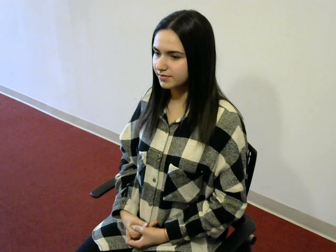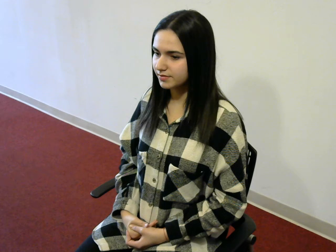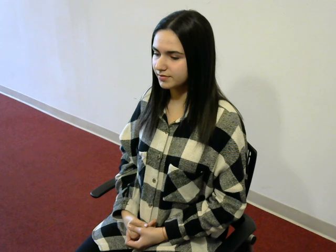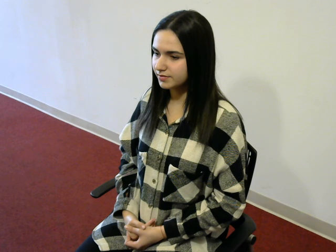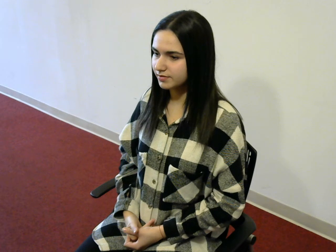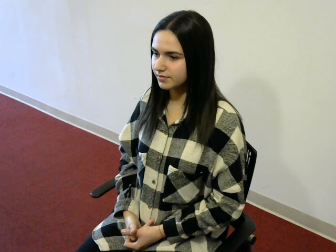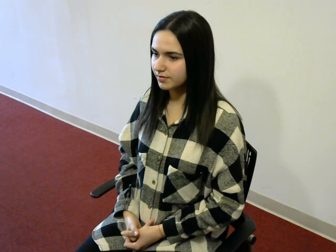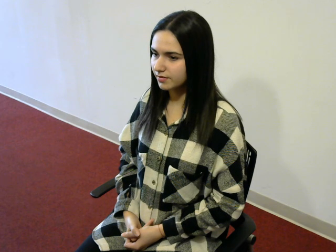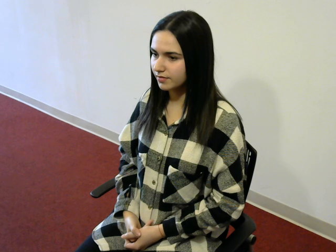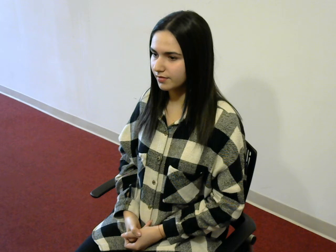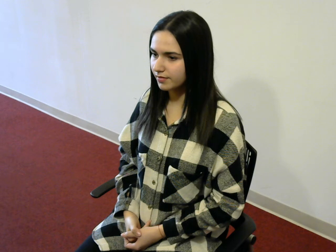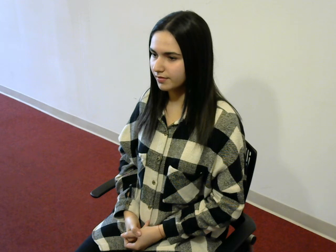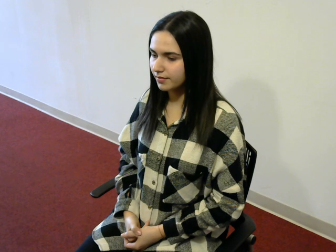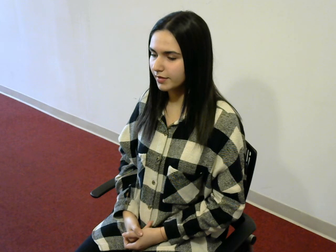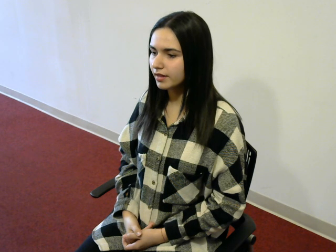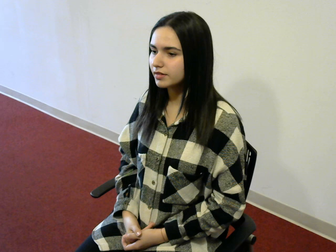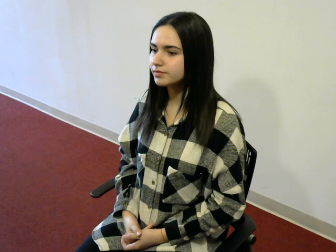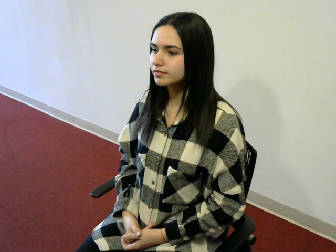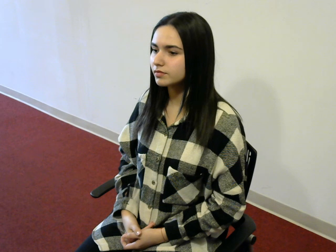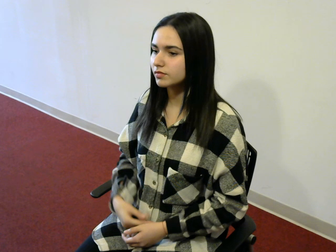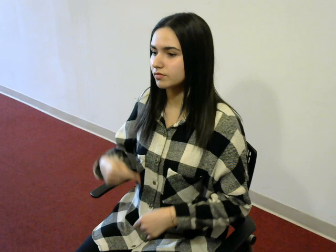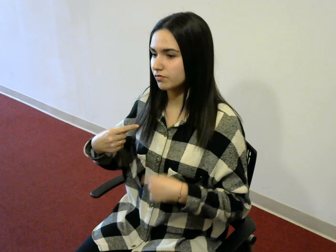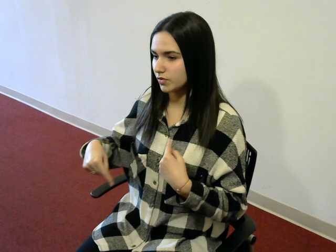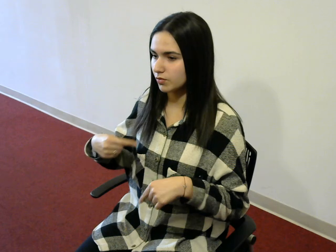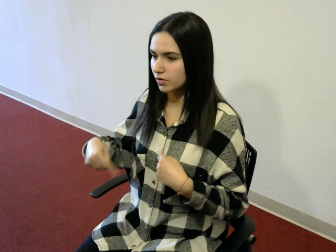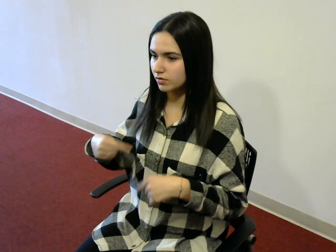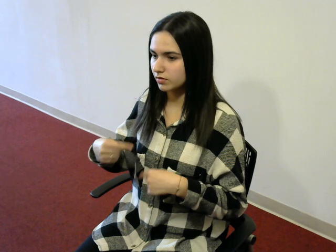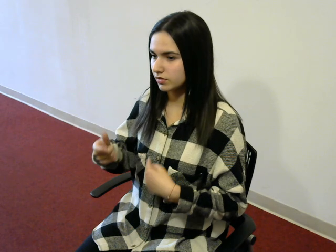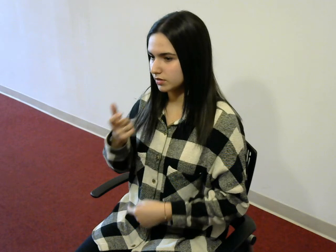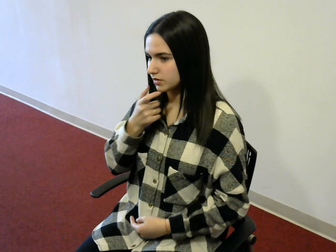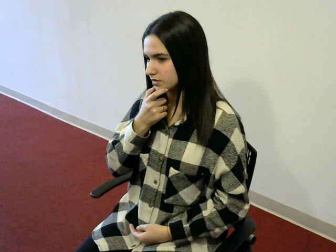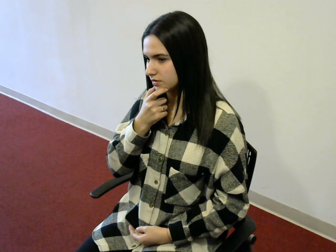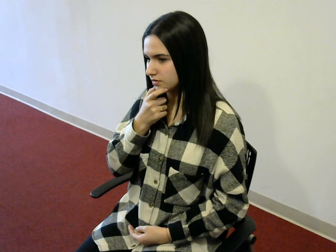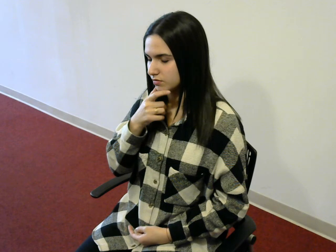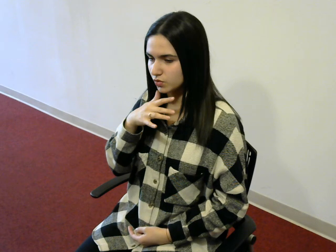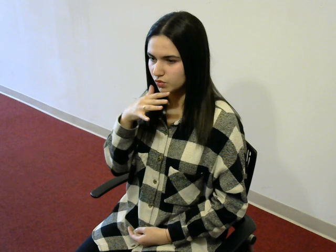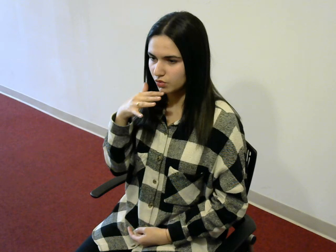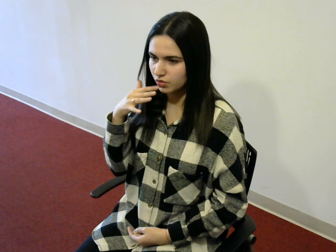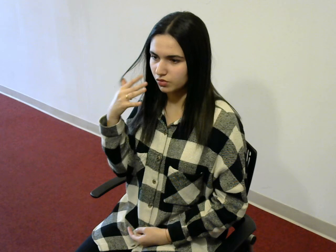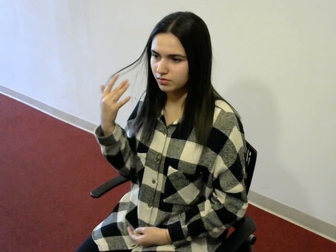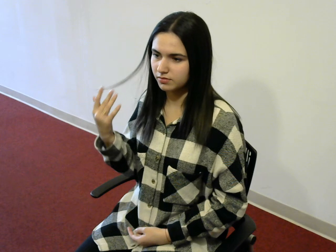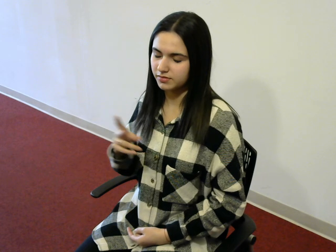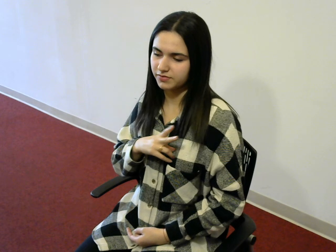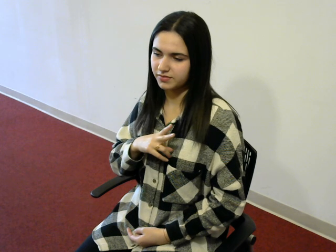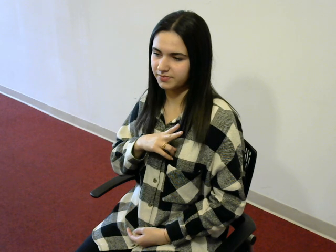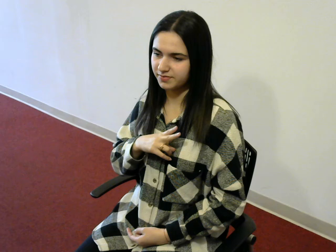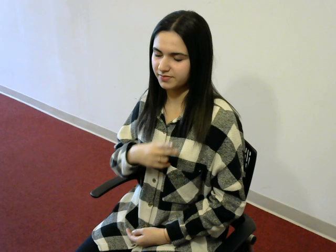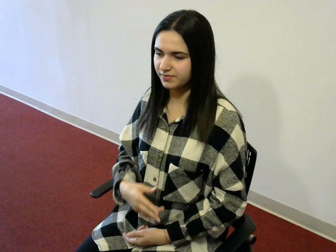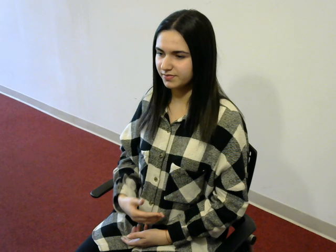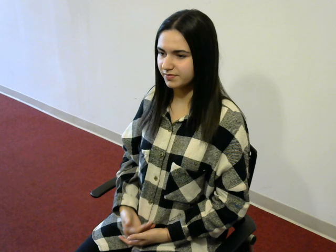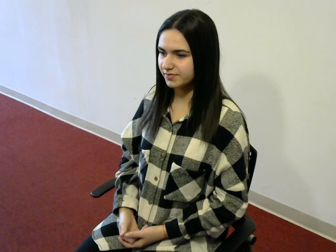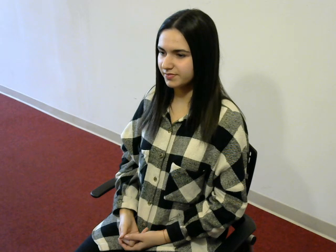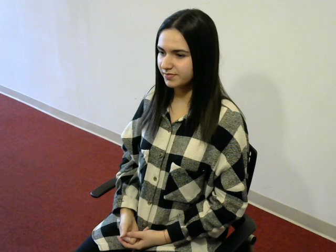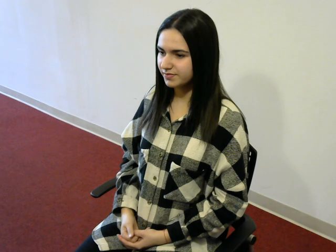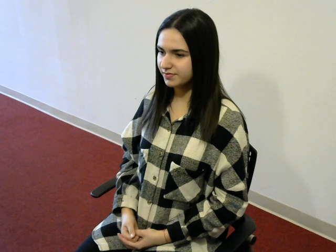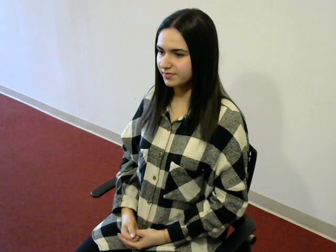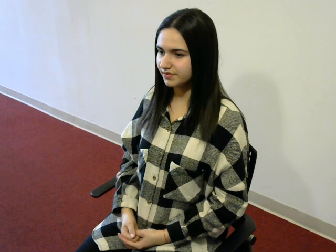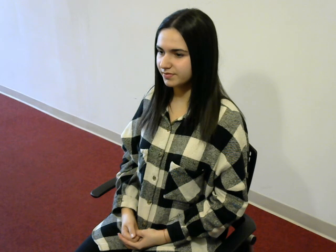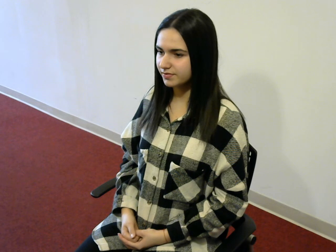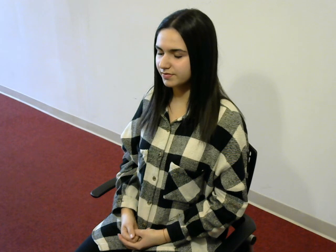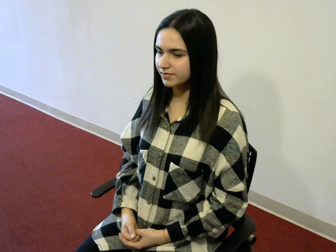Futbol izləməyi çox sevirəm